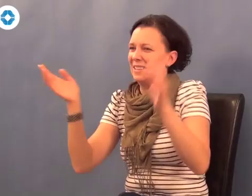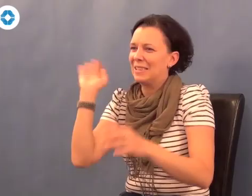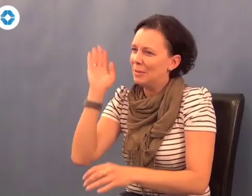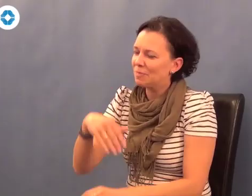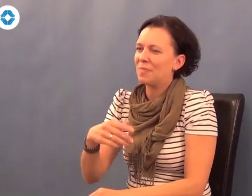Dobra.